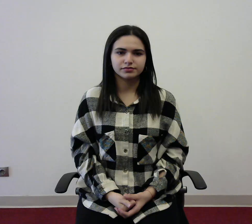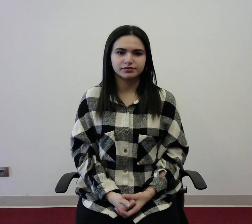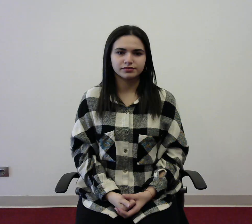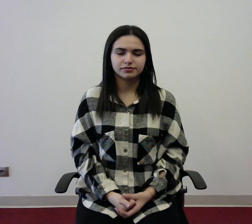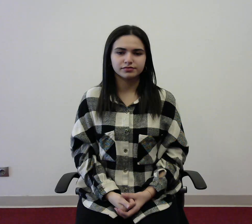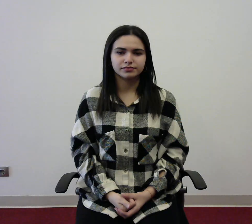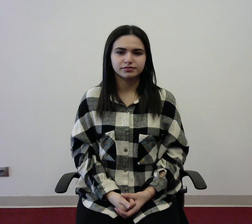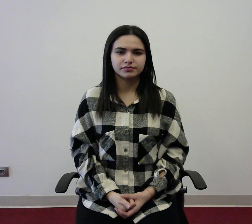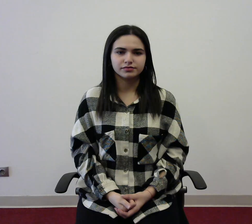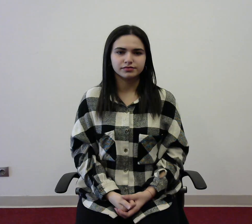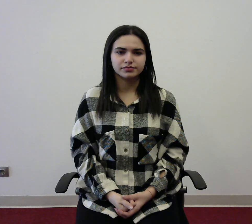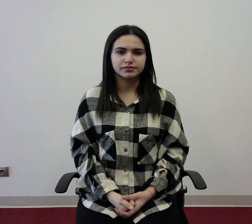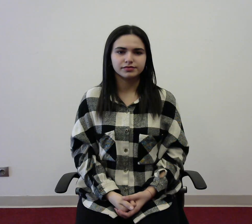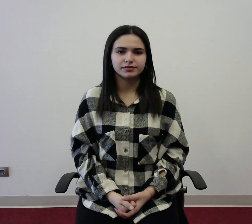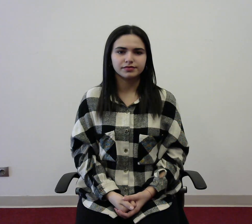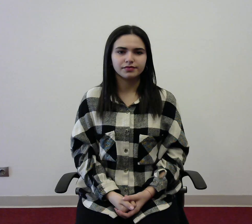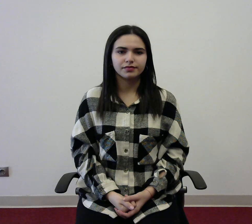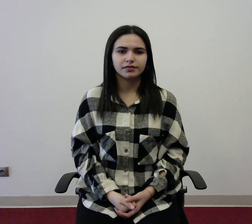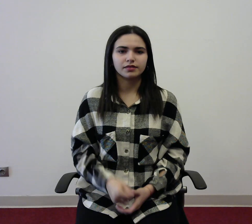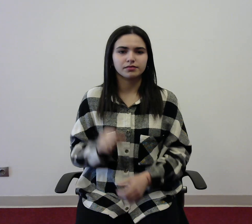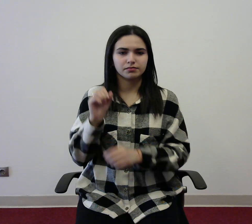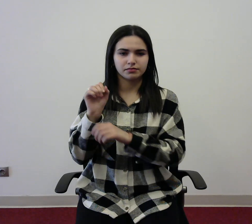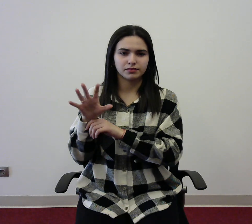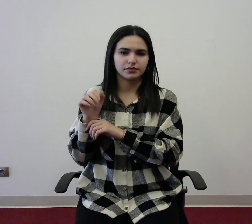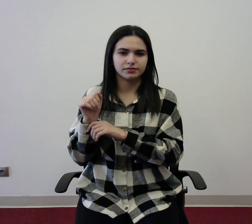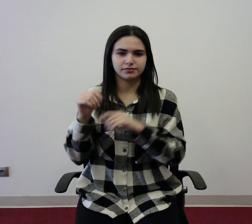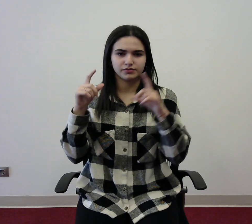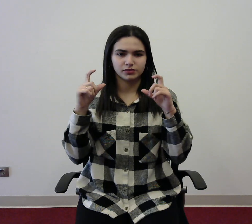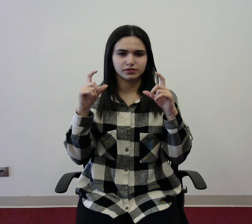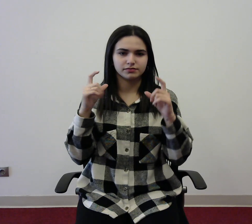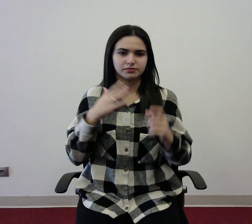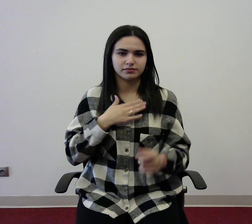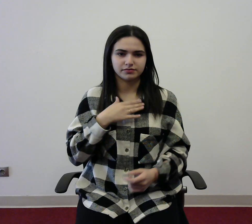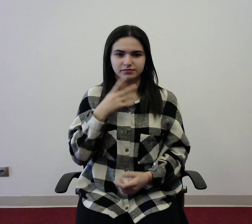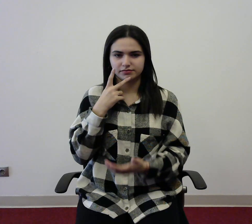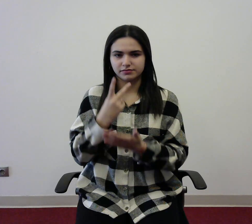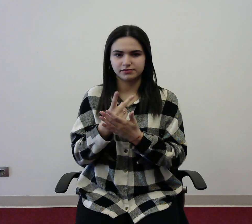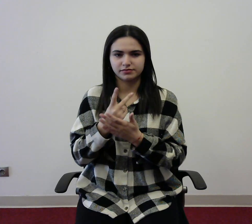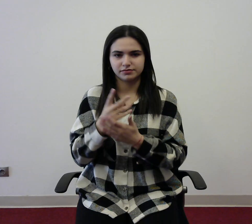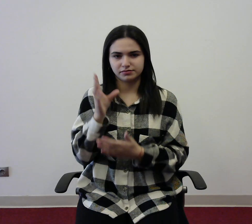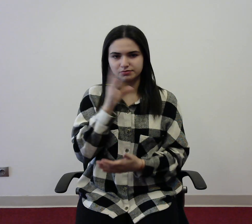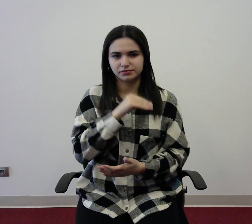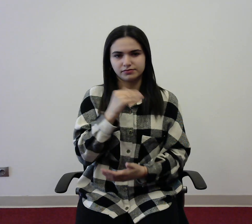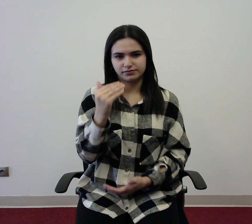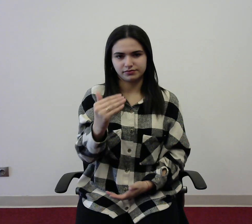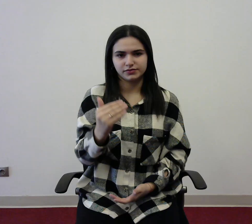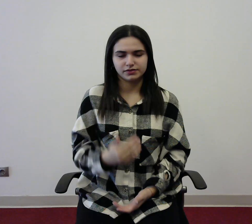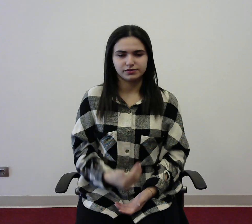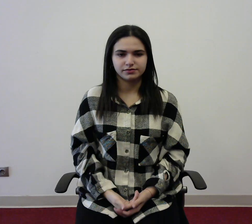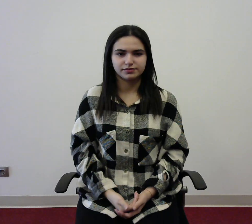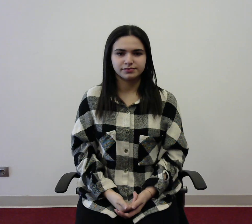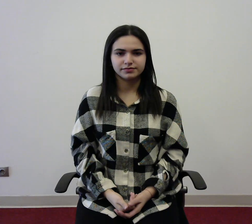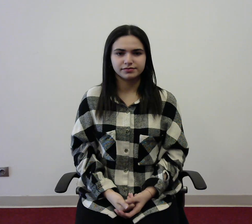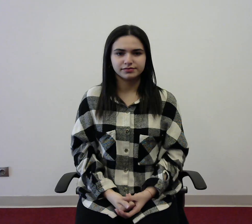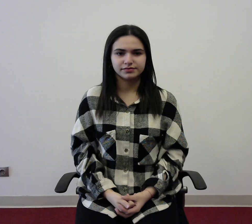Çəkdiyin şəkilləri mənə göstərə bilərsənmi?